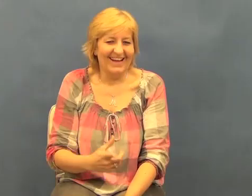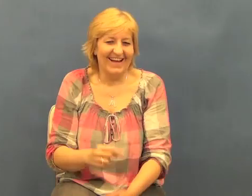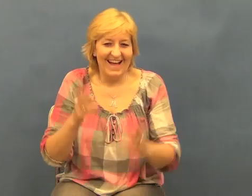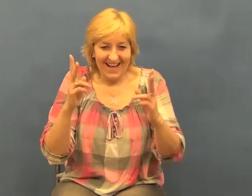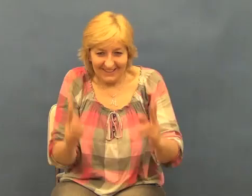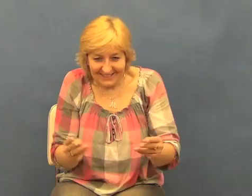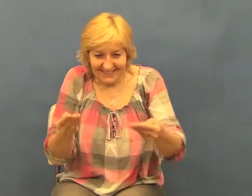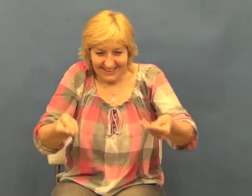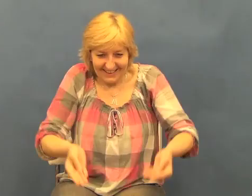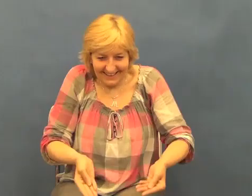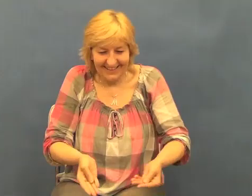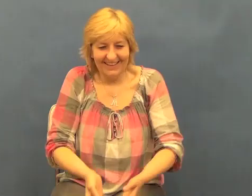Wyciął i położył.